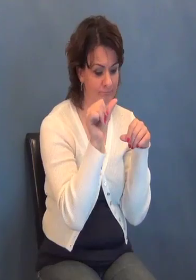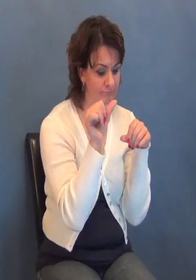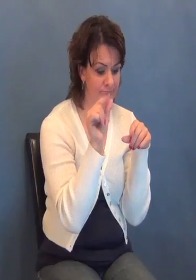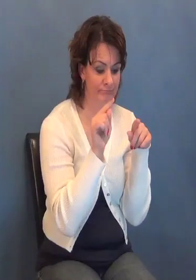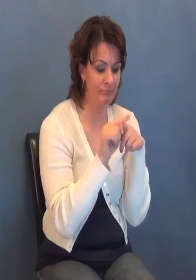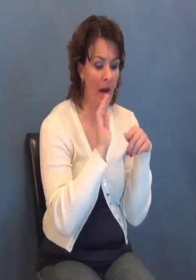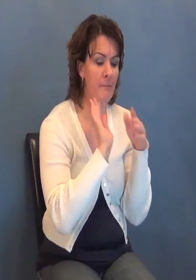Nie mogę.